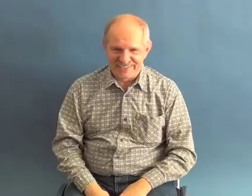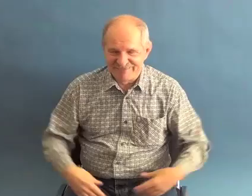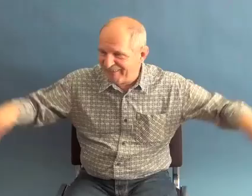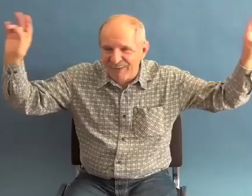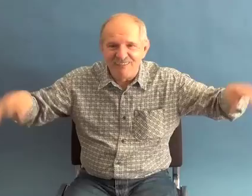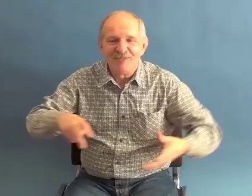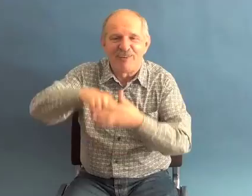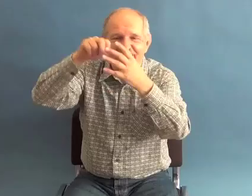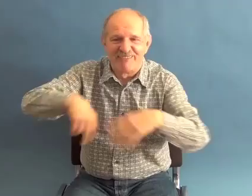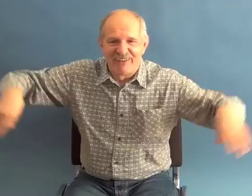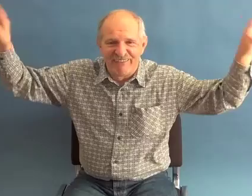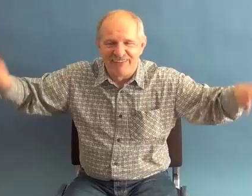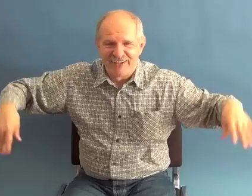Ramiona mu falowały podczas skoków.